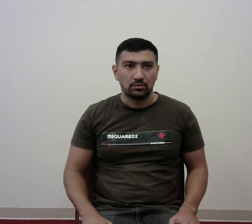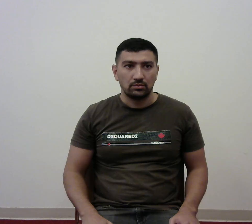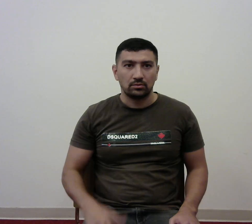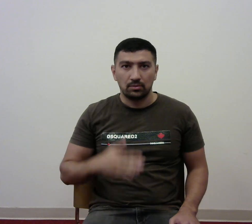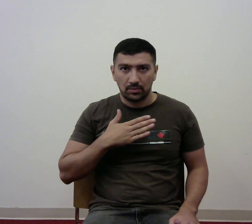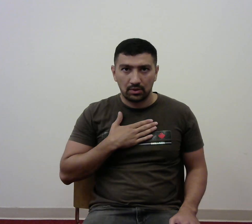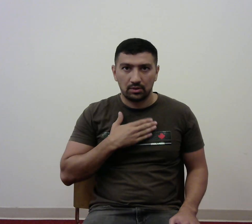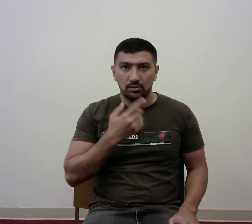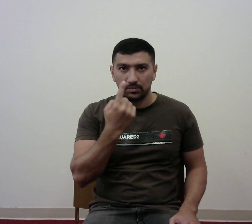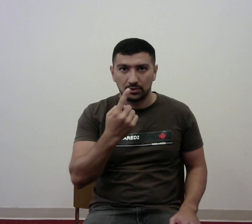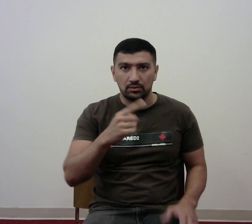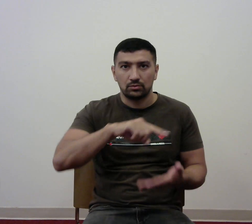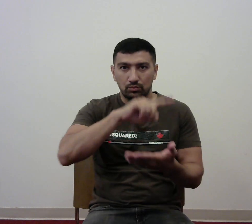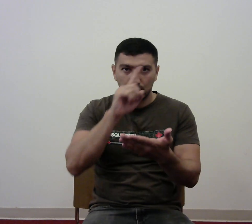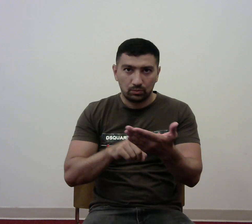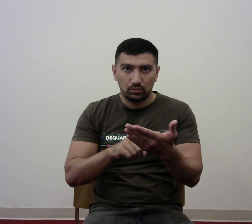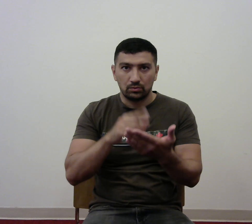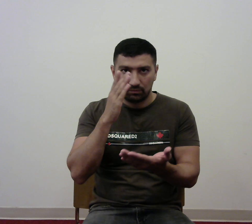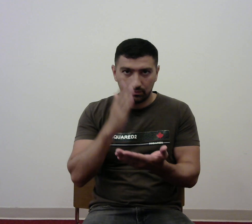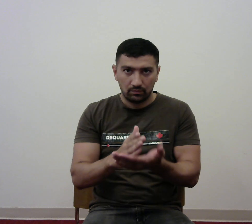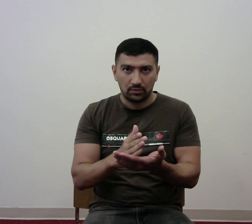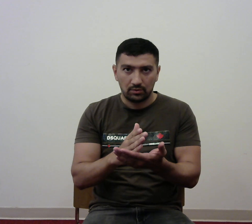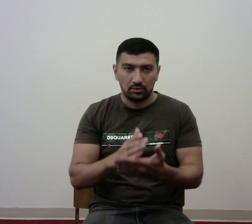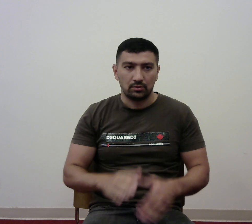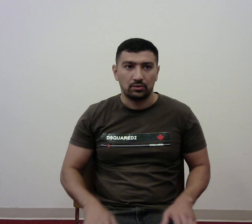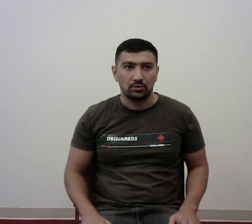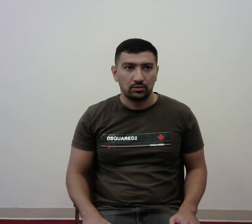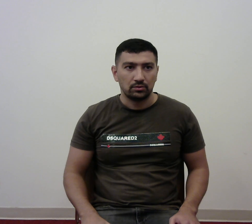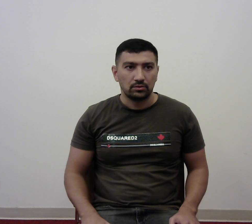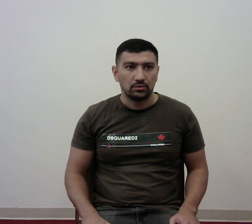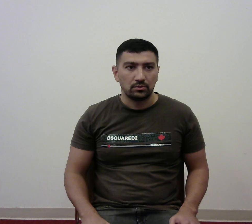Mənim bir sualım var